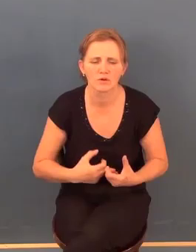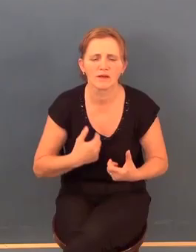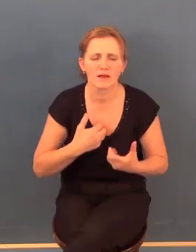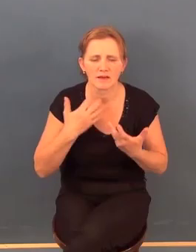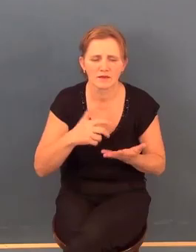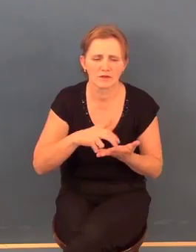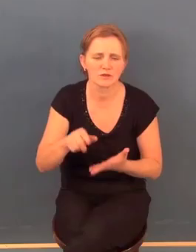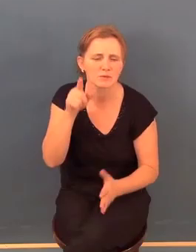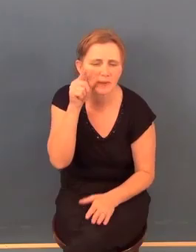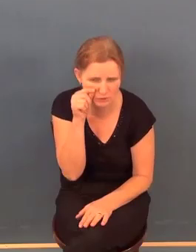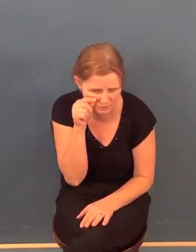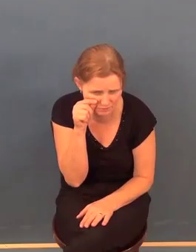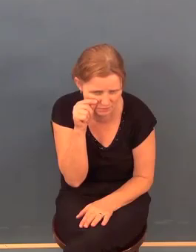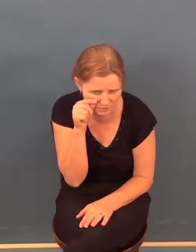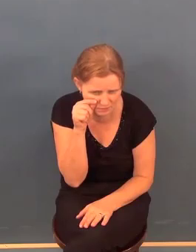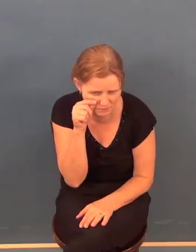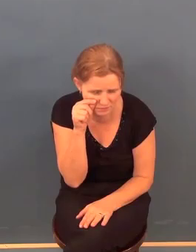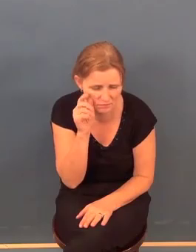Chciał pójść spać.